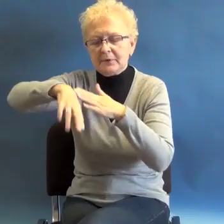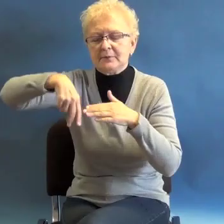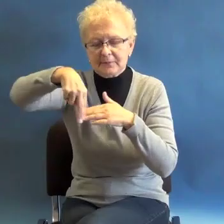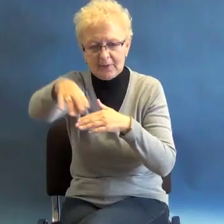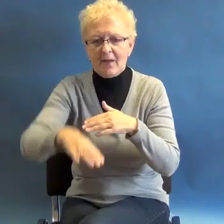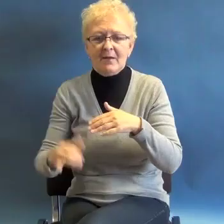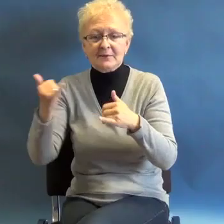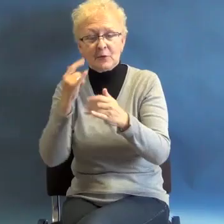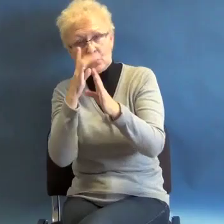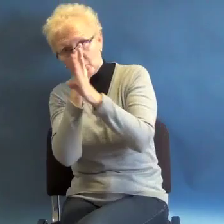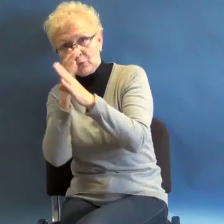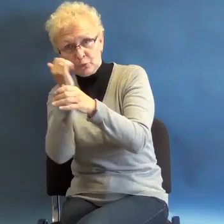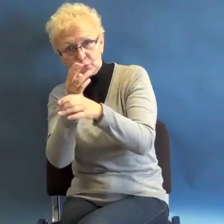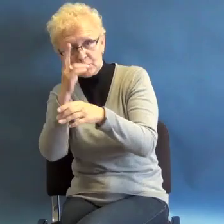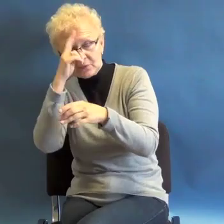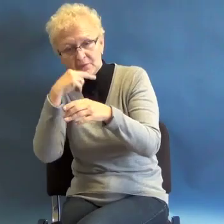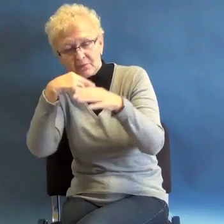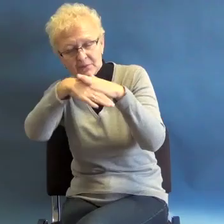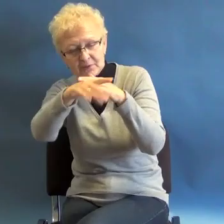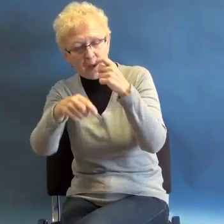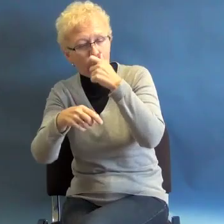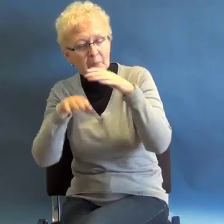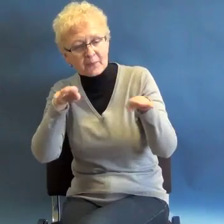Dziecko widzi z ukrycia odchodzącego tatę.